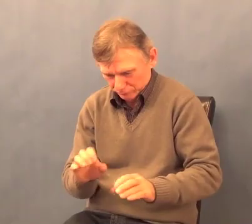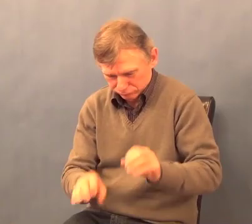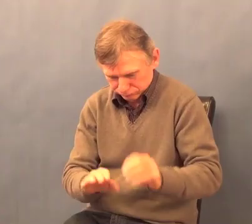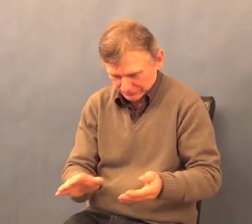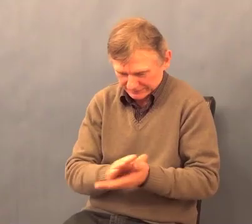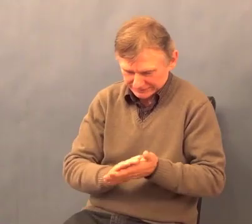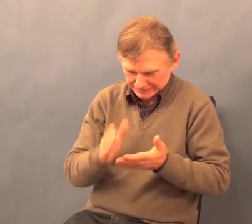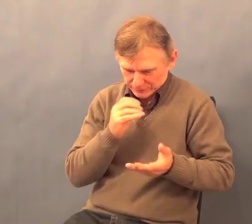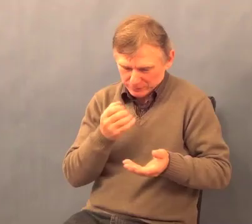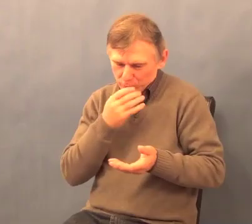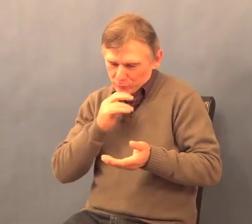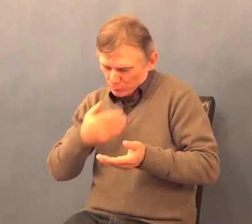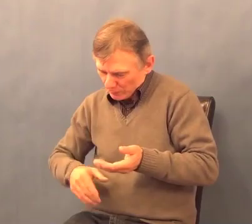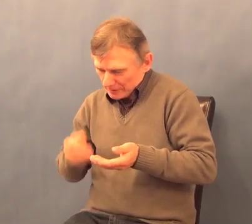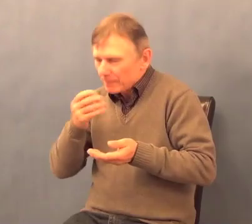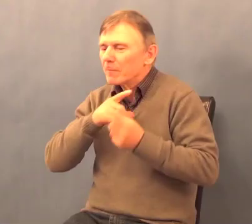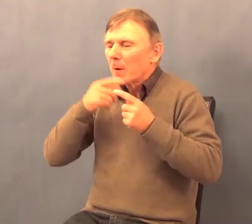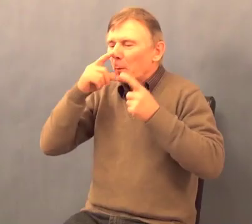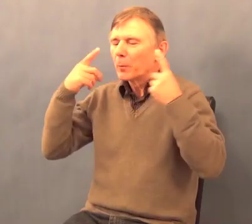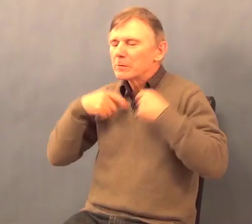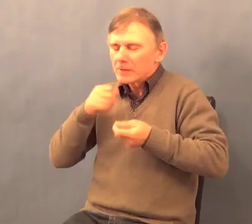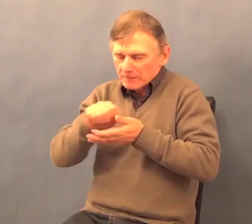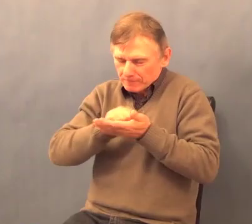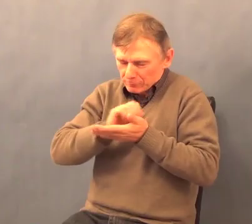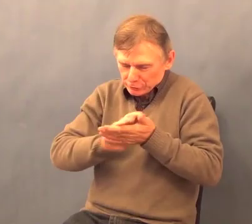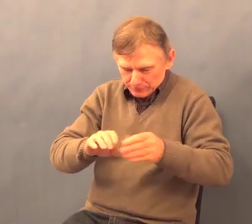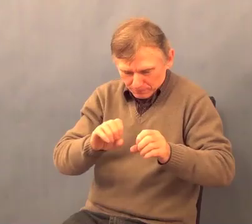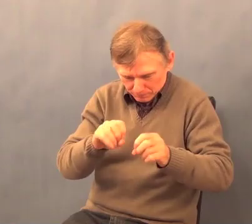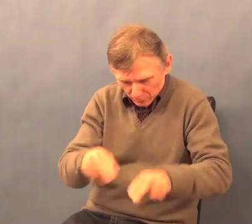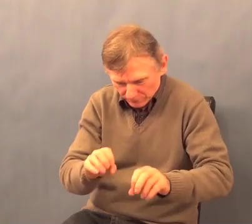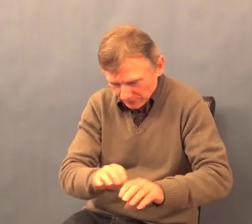Gruszki są czyste, ale jedna upadła, więc zdjął chustę z szyi i wytarł gruszkę do czysta, a potem odłożył do kosza.